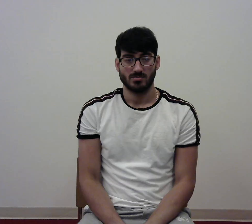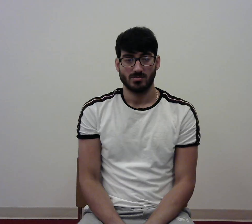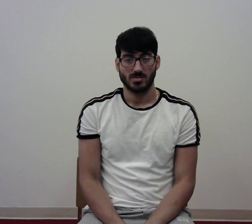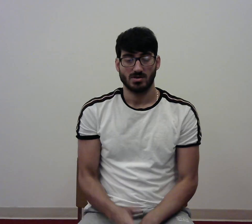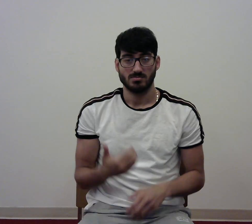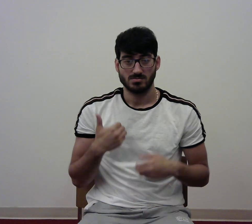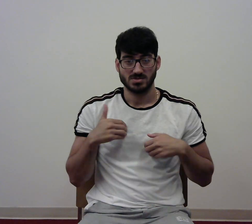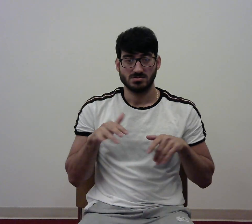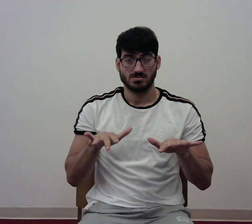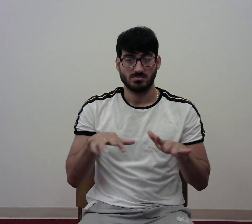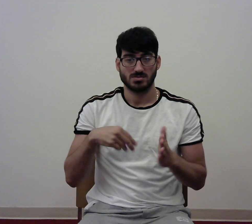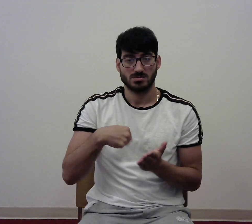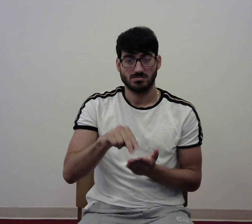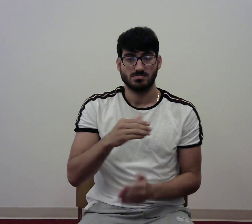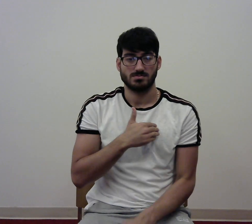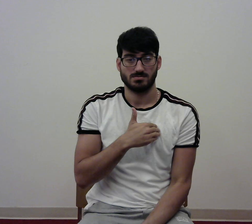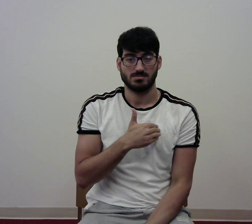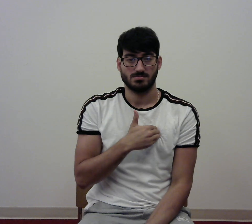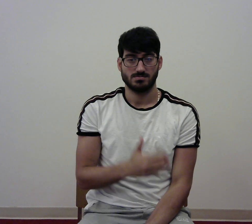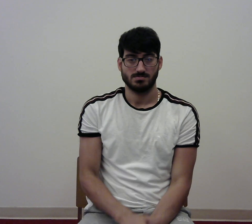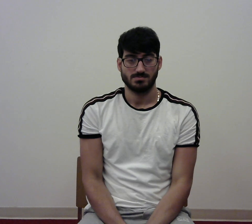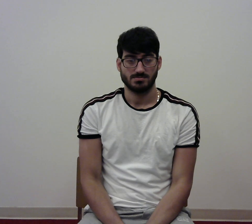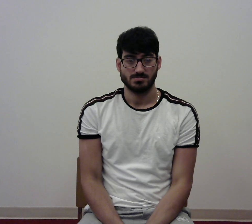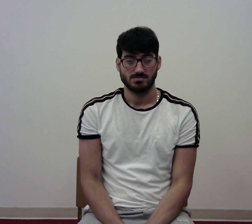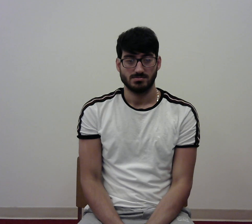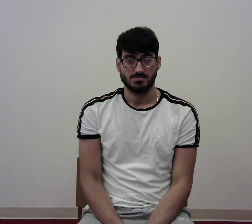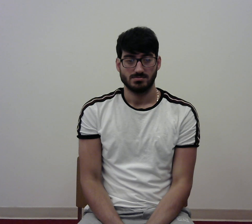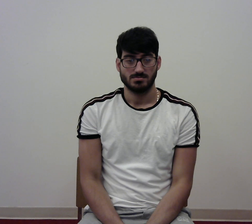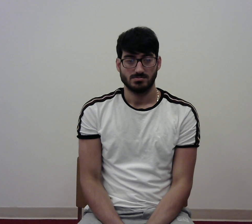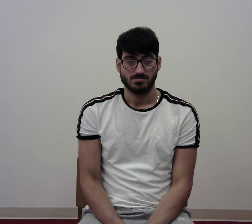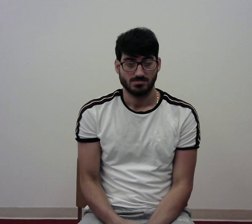Mən kompüter almaq istəyirəm